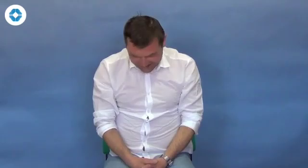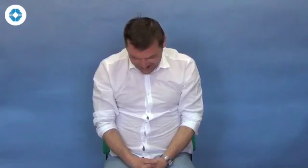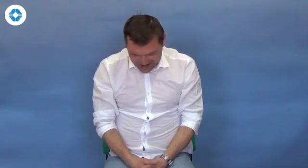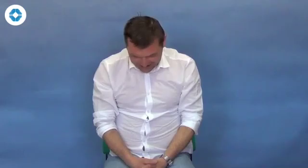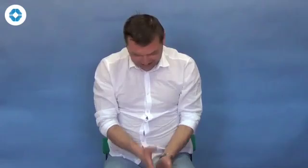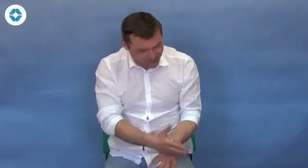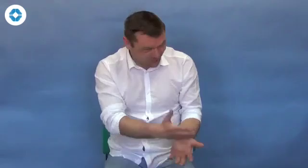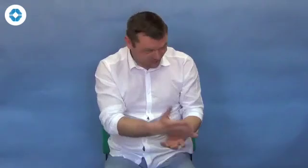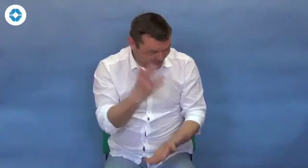Już rozumiem.